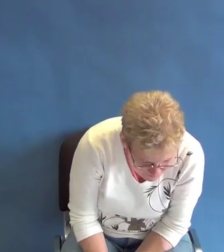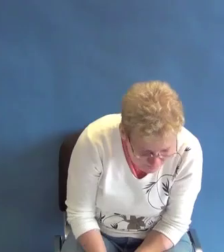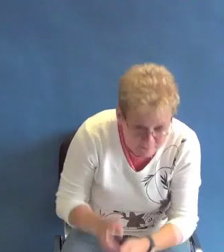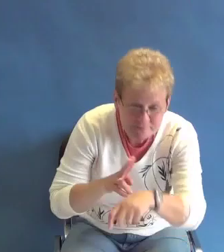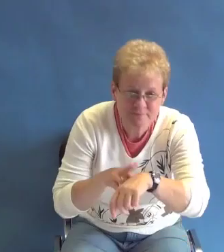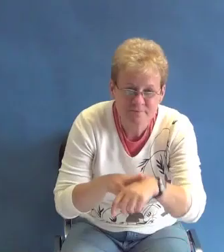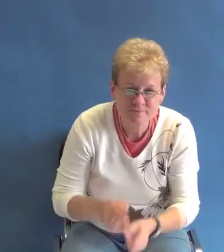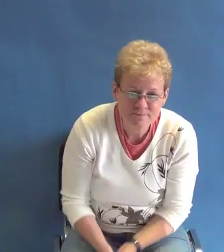Która godzina?